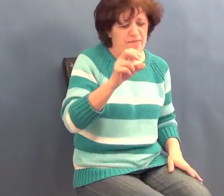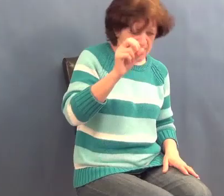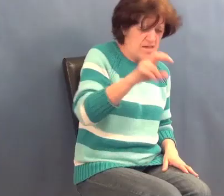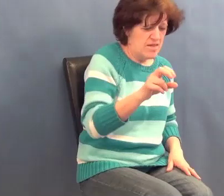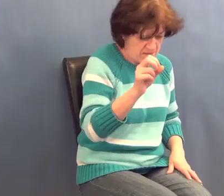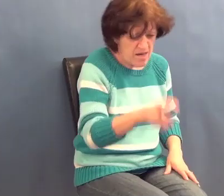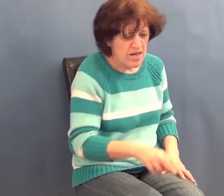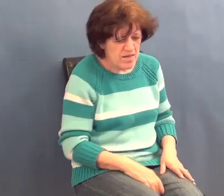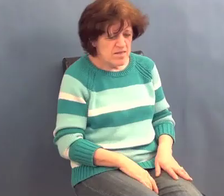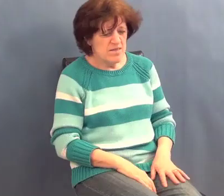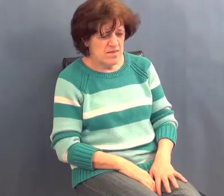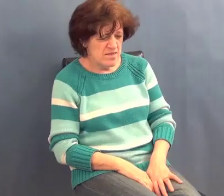Tak.